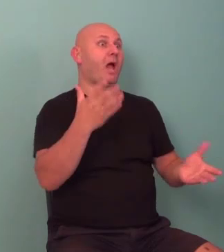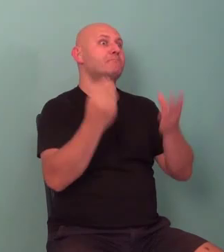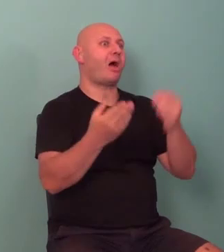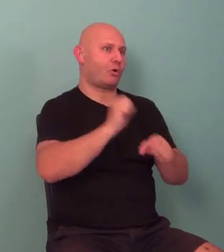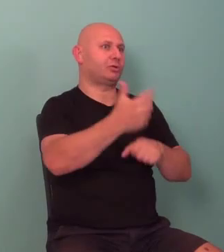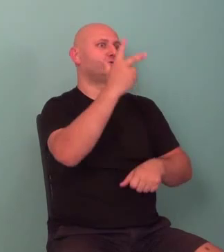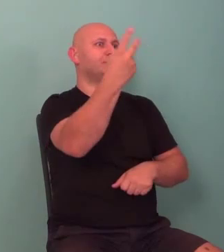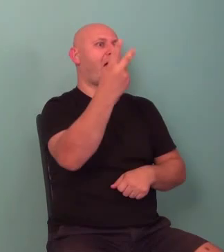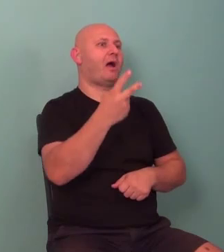Jest takie mleko co ma trzy i dwa dziesiąte procent.